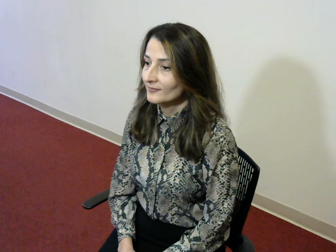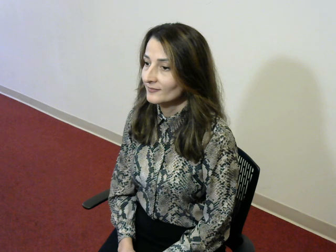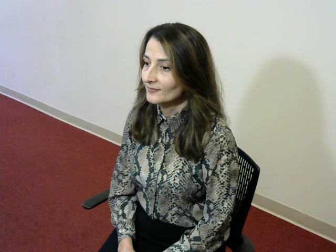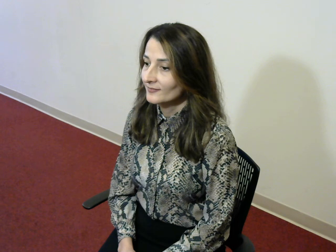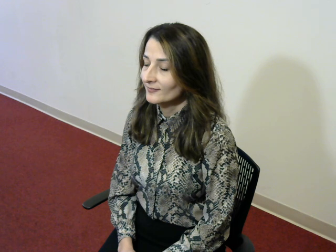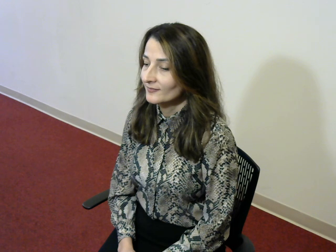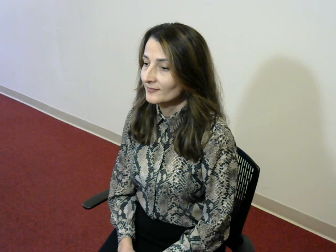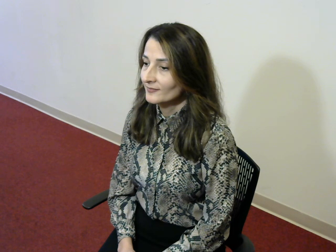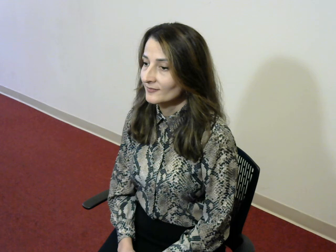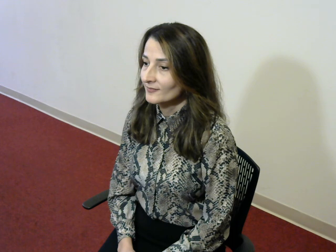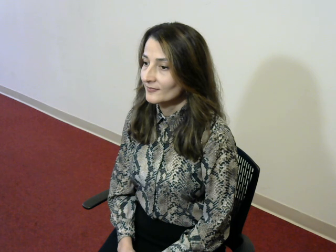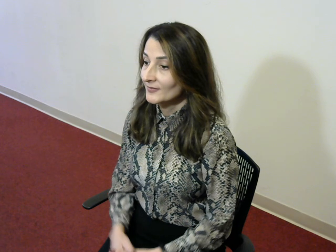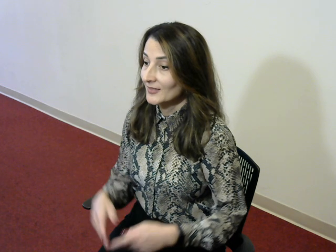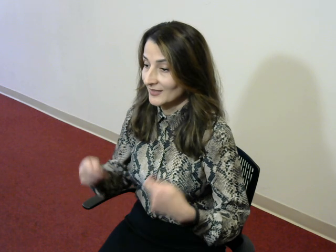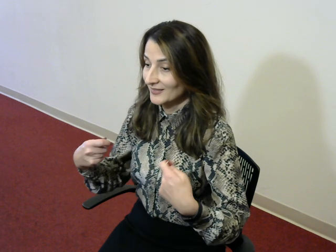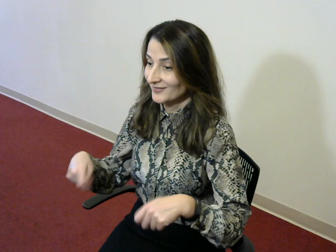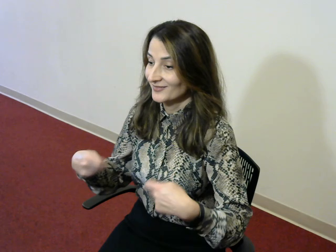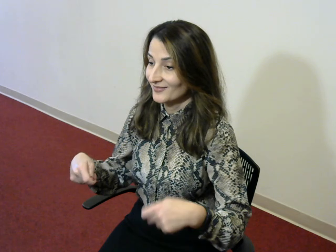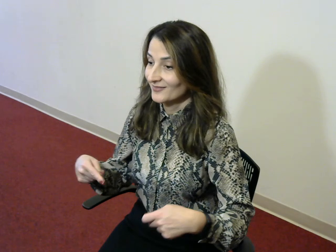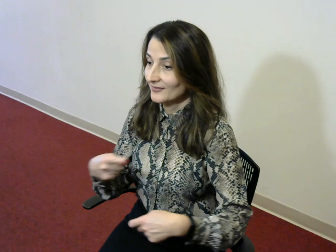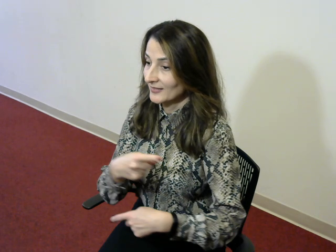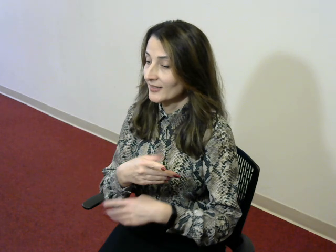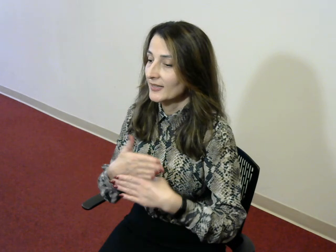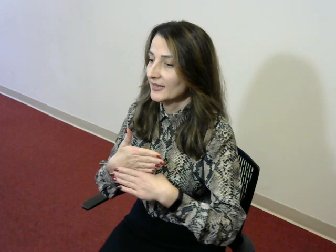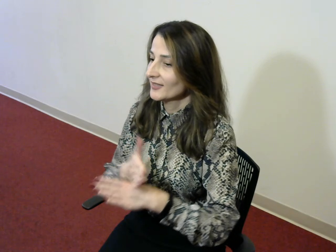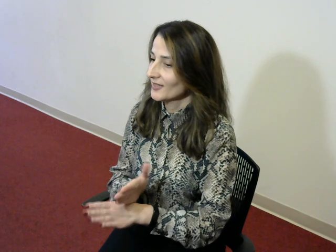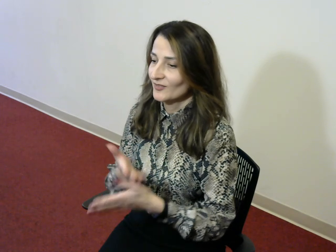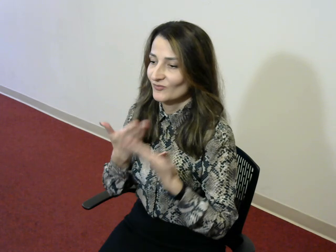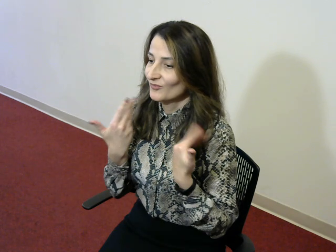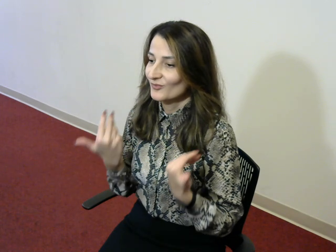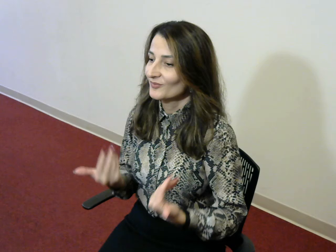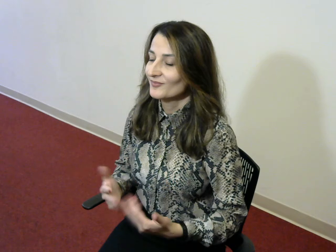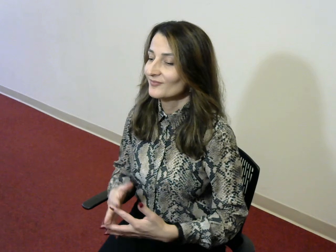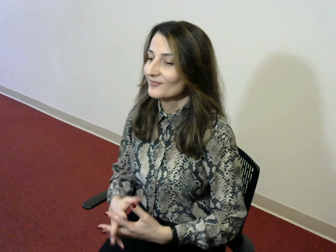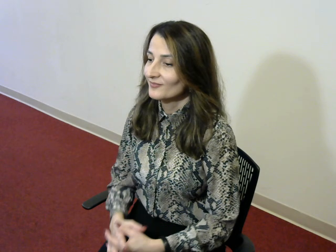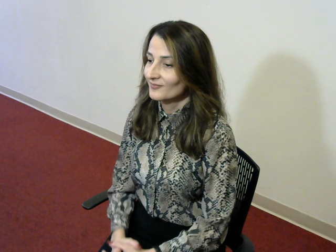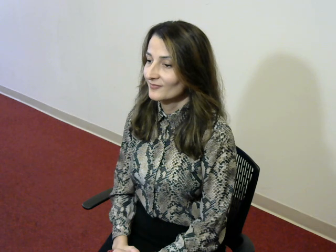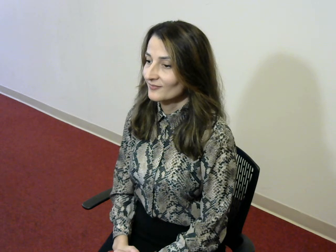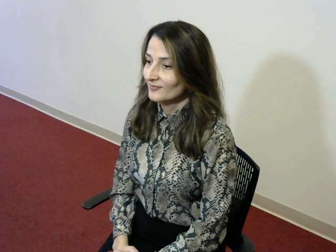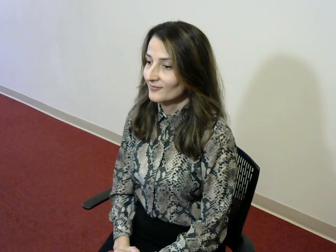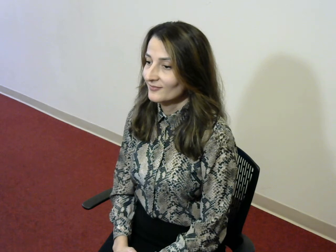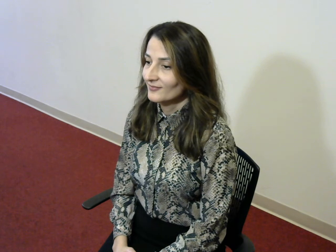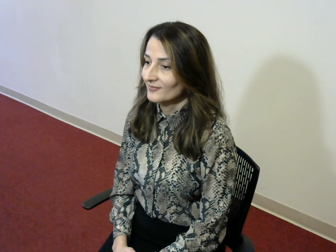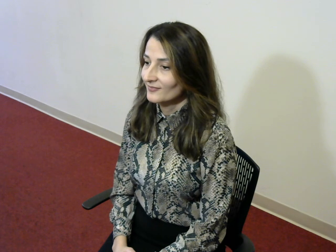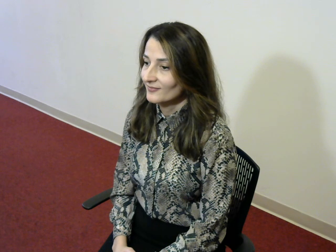Satıcının xırdası yox idi